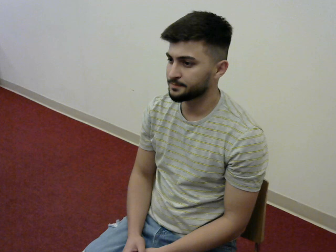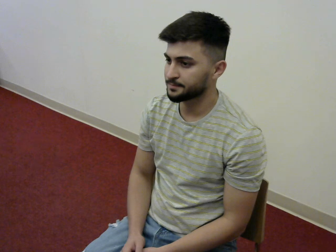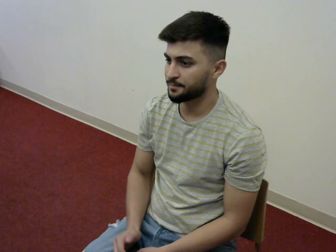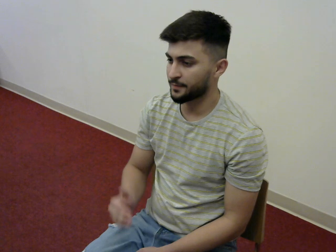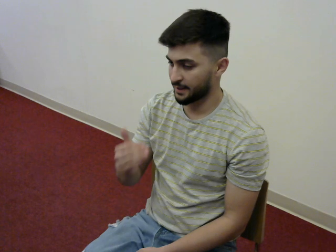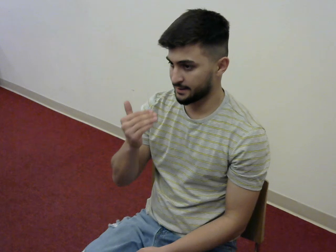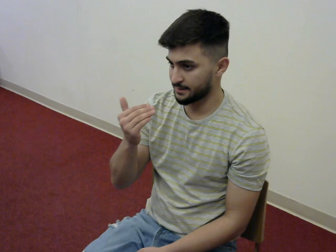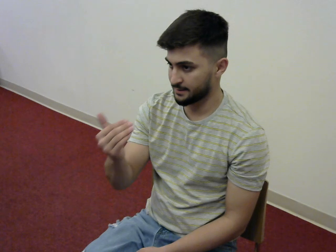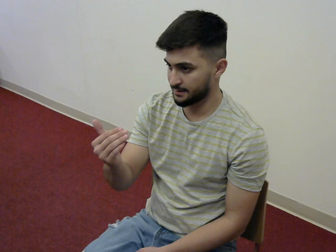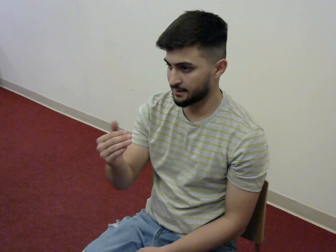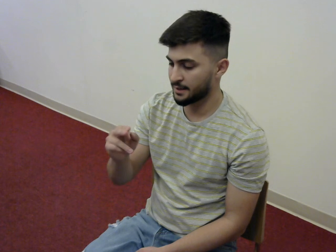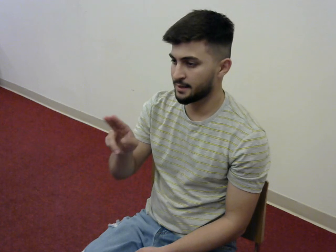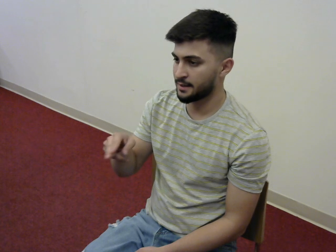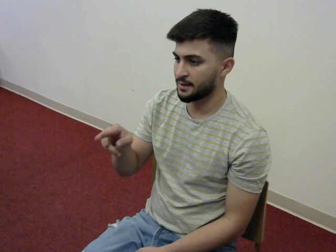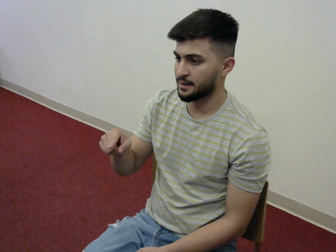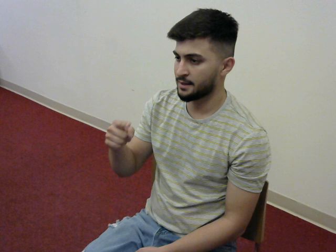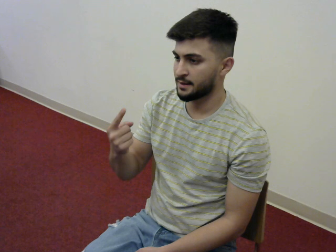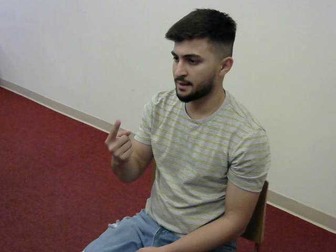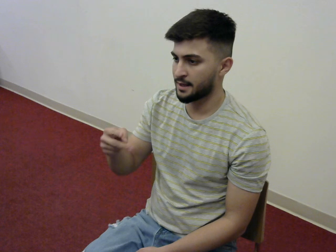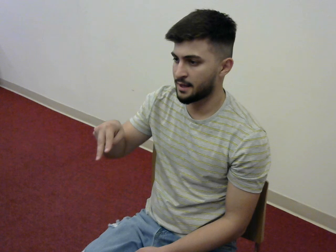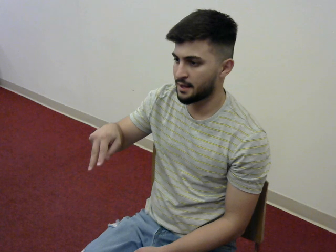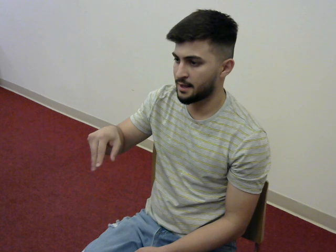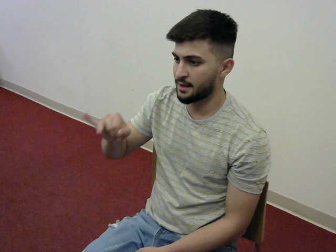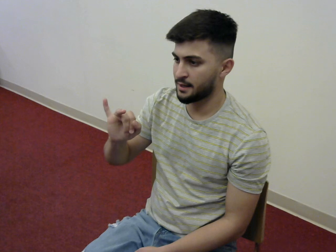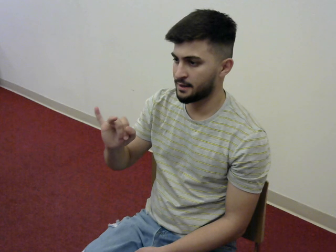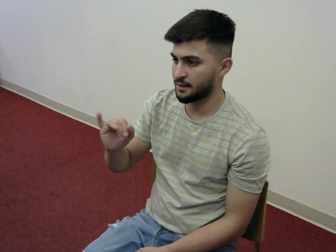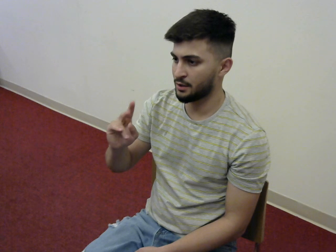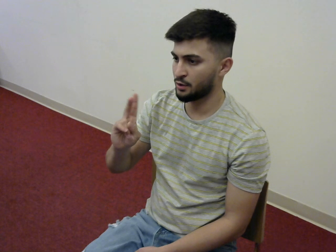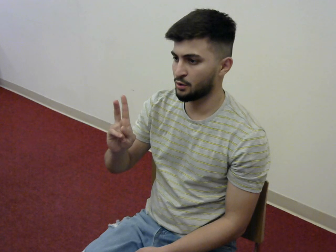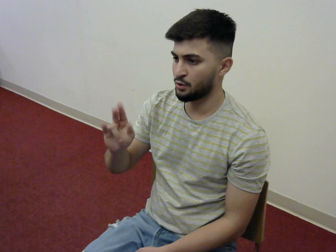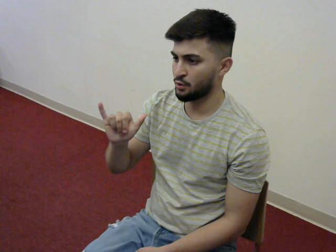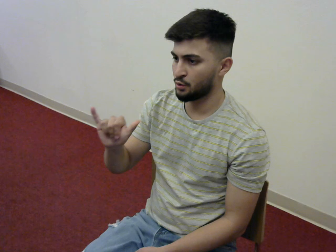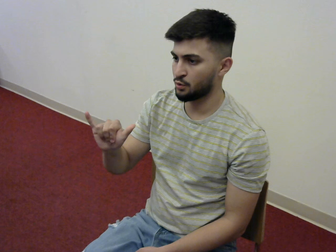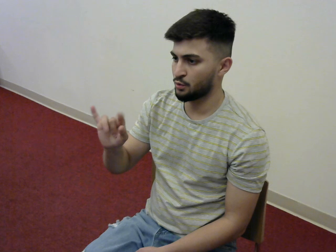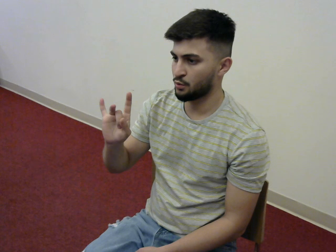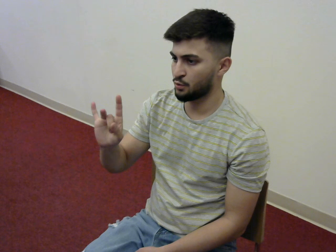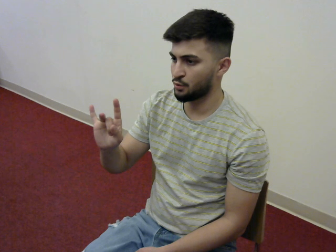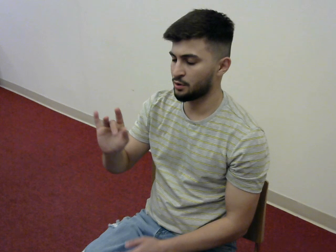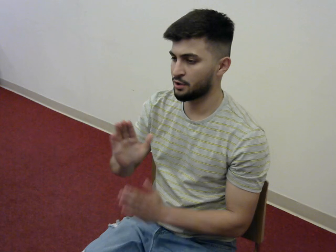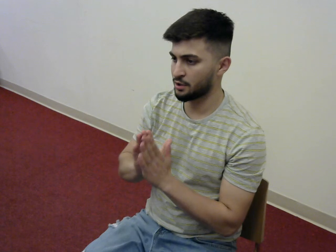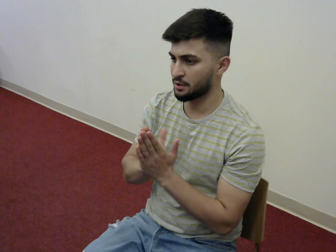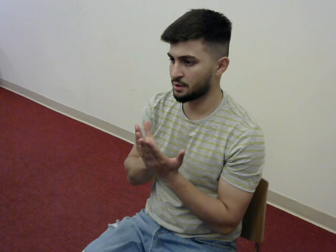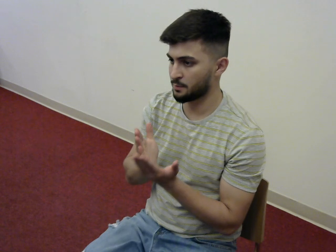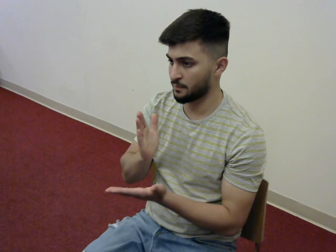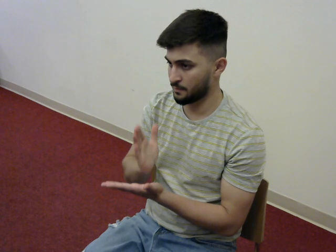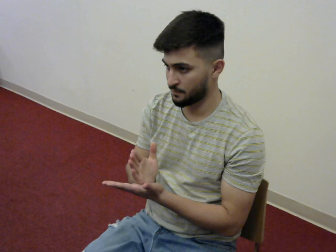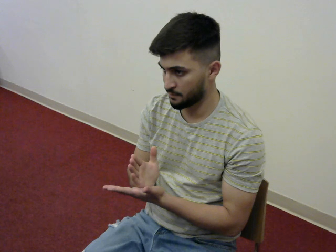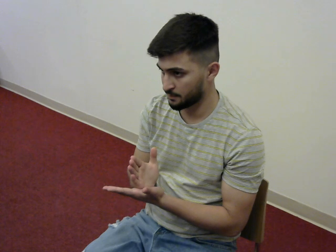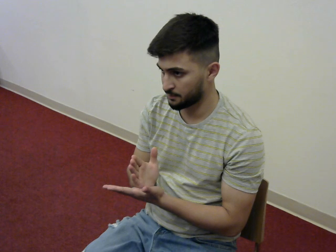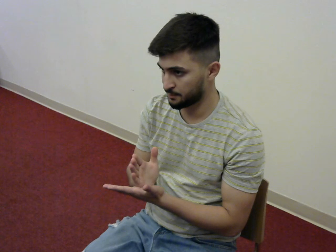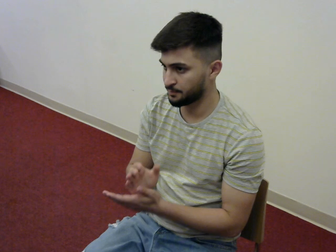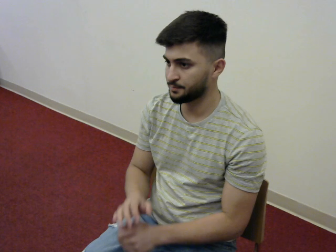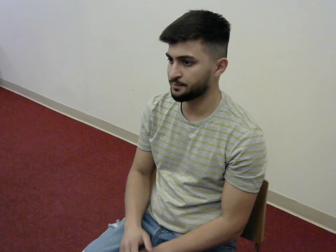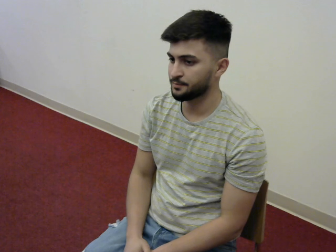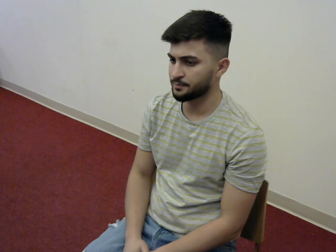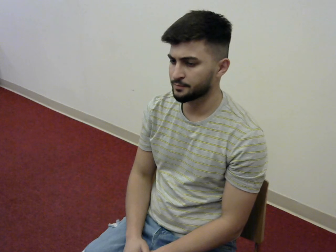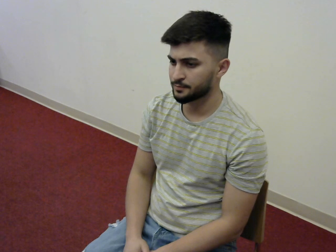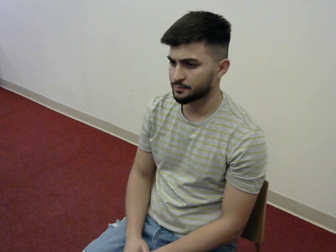Sizdə "Dəli Kür" kitabı var?